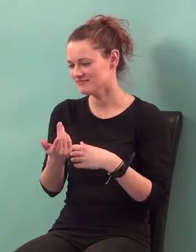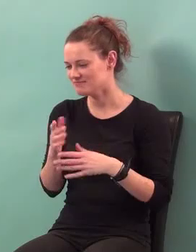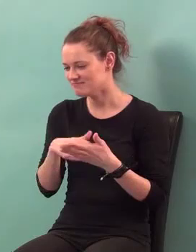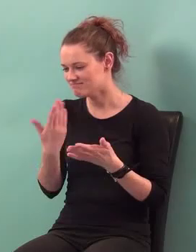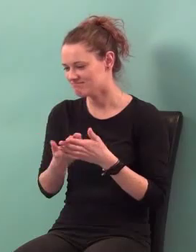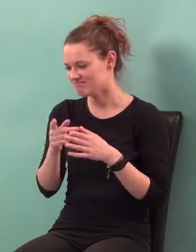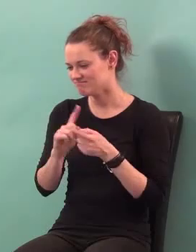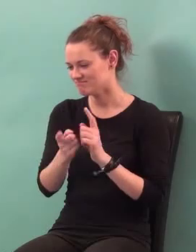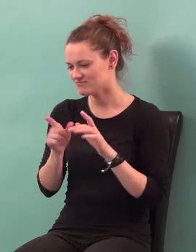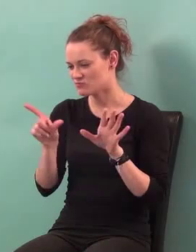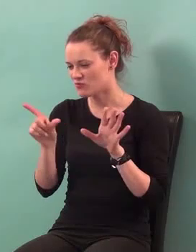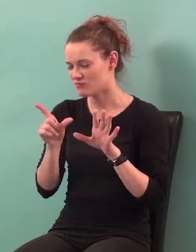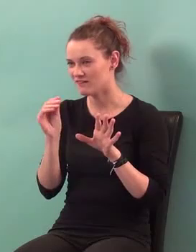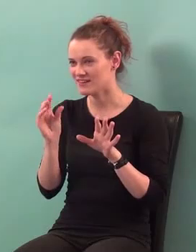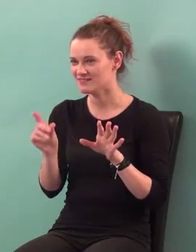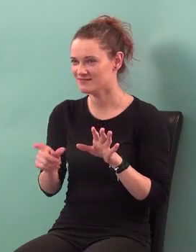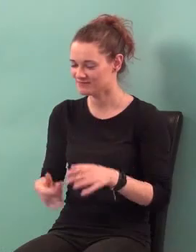Możemy się spotkać na przykład o siódmej wieczorem?